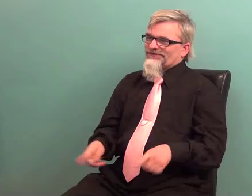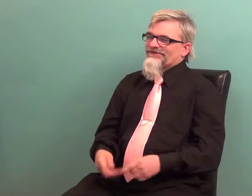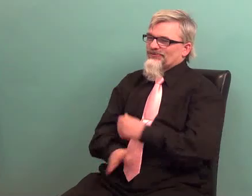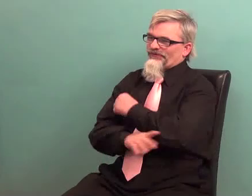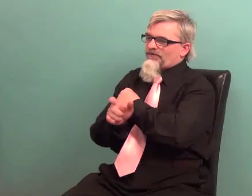Płot.